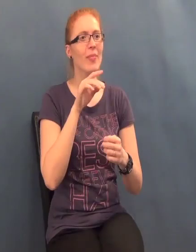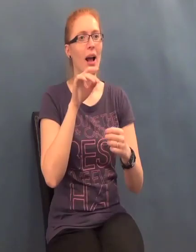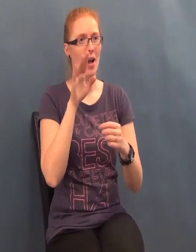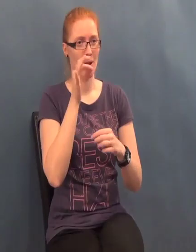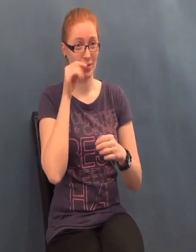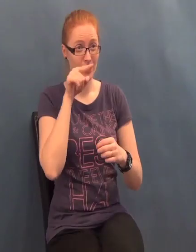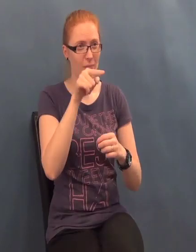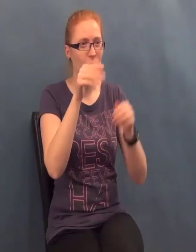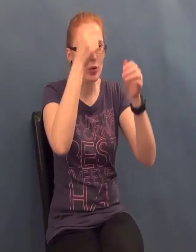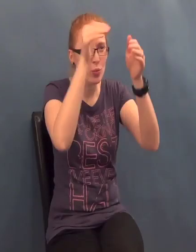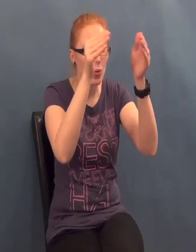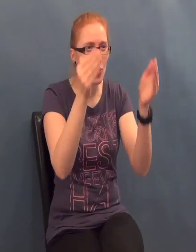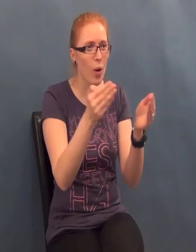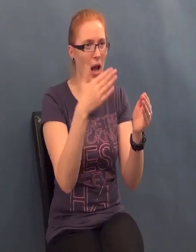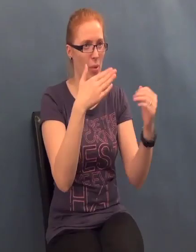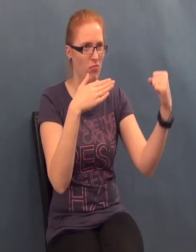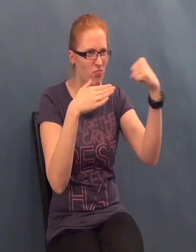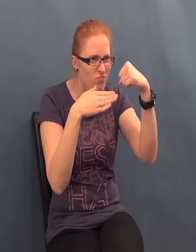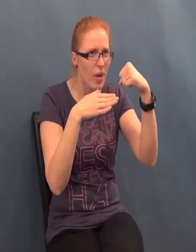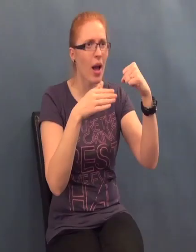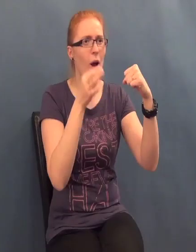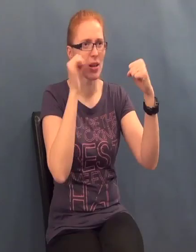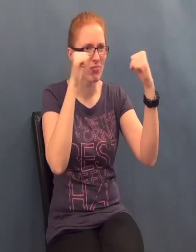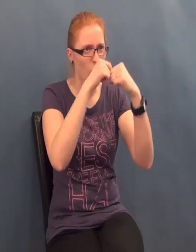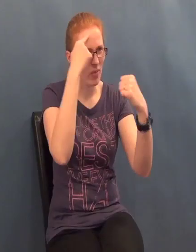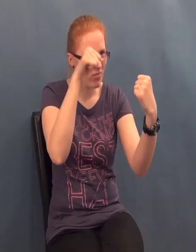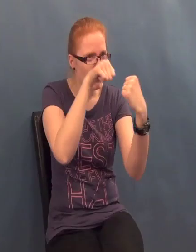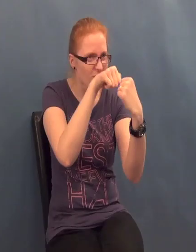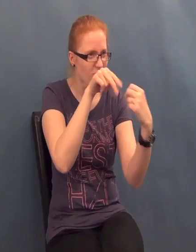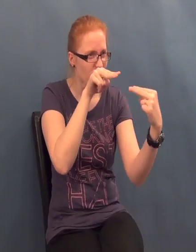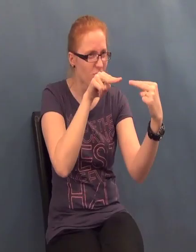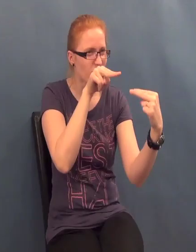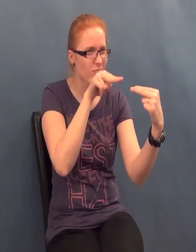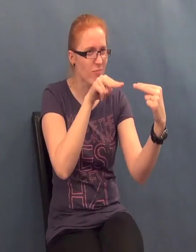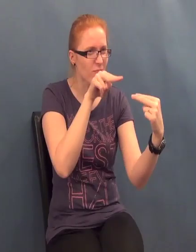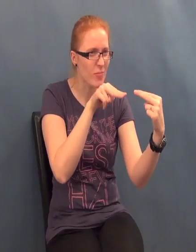Kot i rybka mierzą się wzrokiem przez ścianę akwarium.